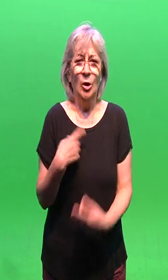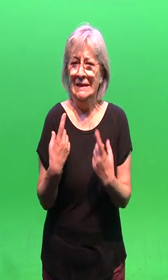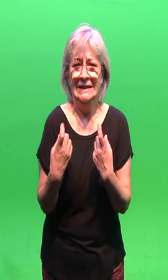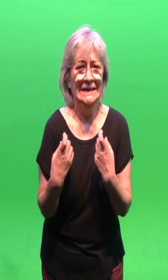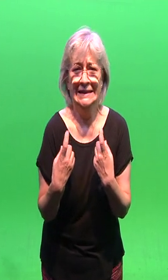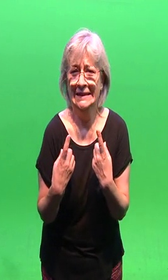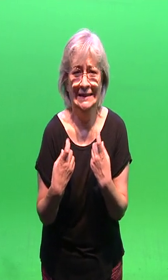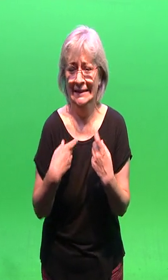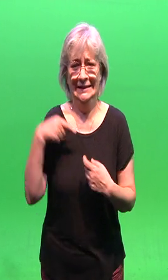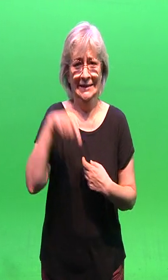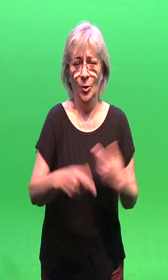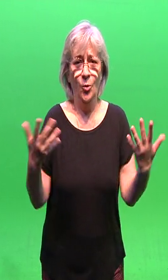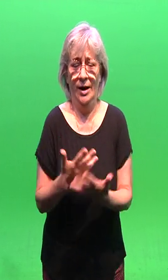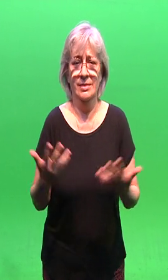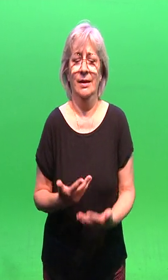Necessito venir aquí urgentment!